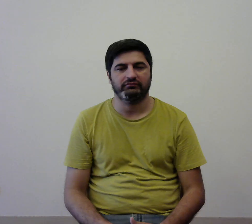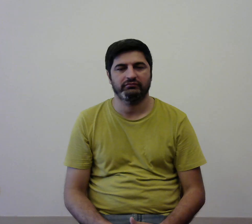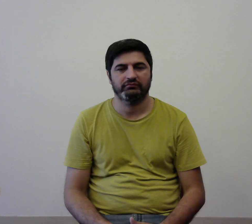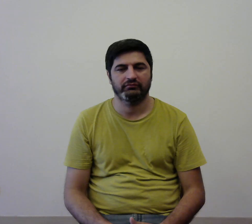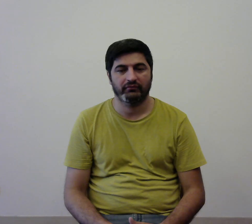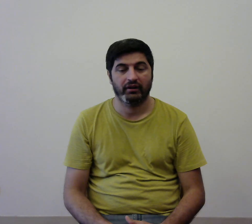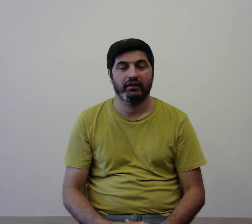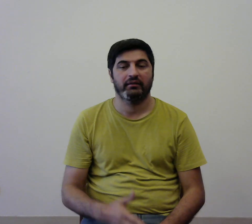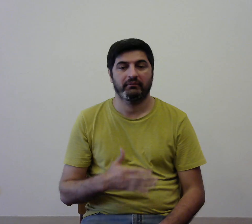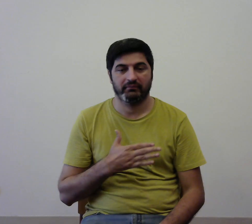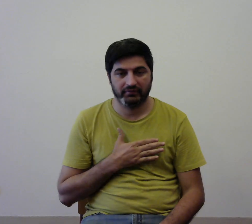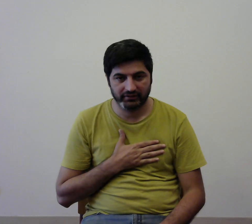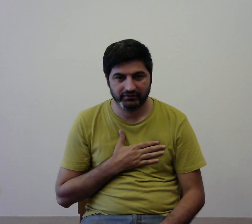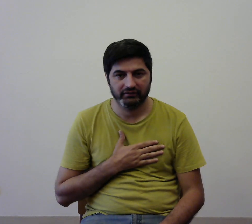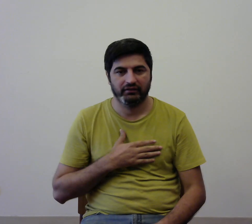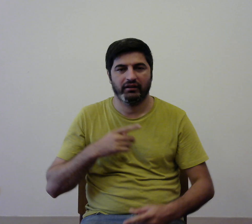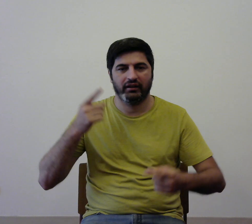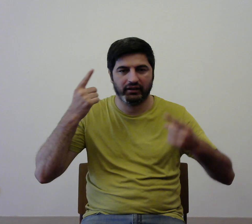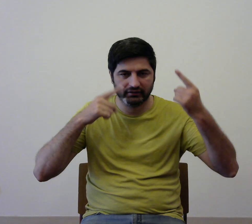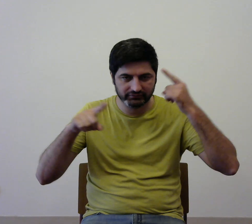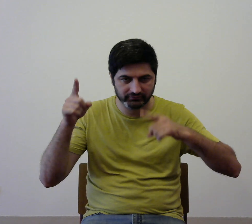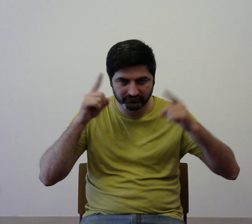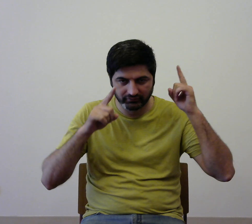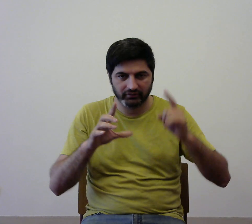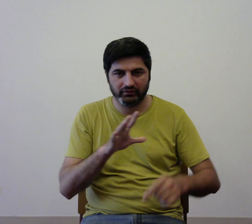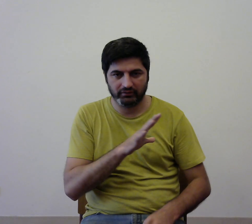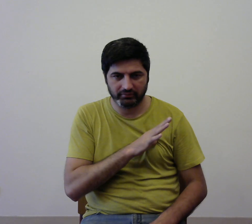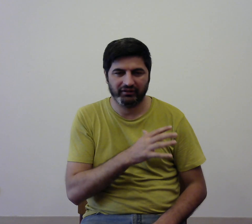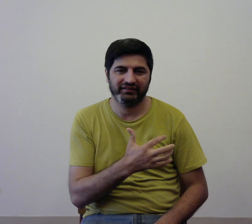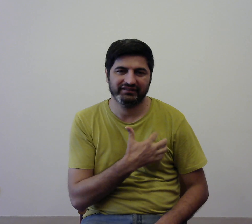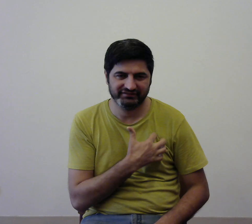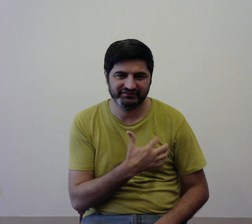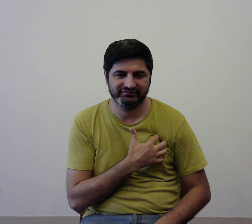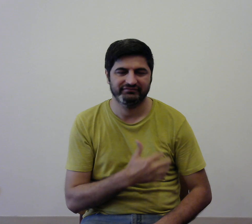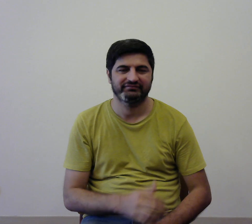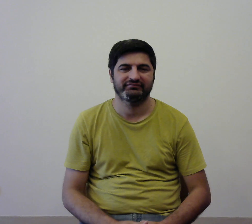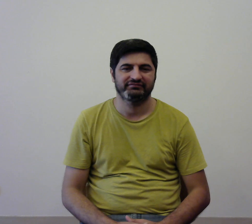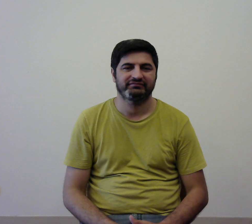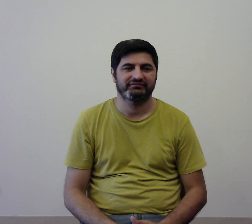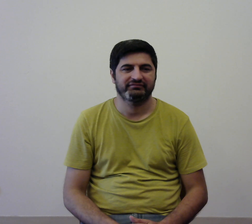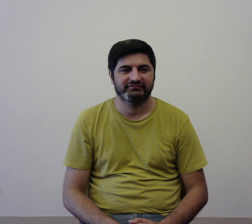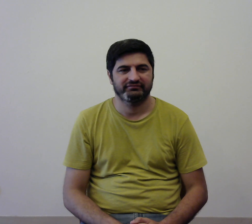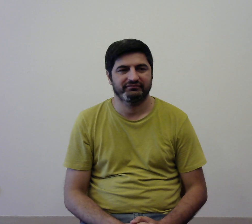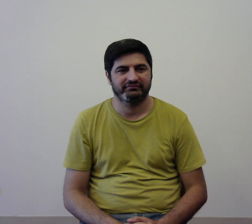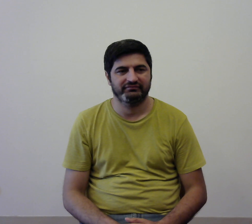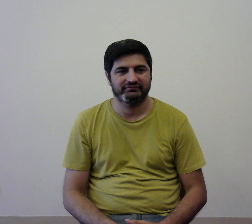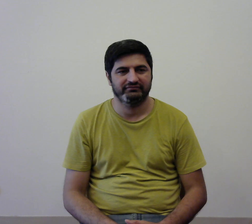Mən dizayner olmaq istəyirəm